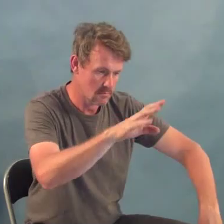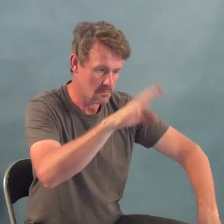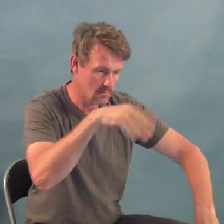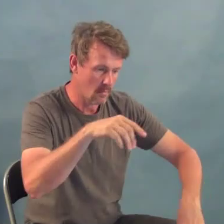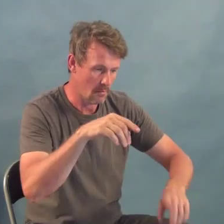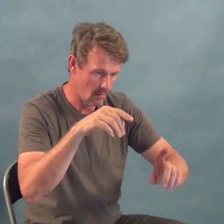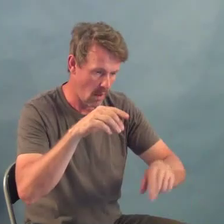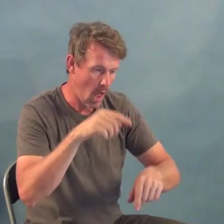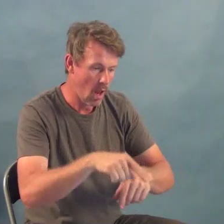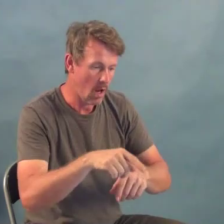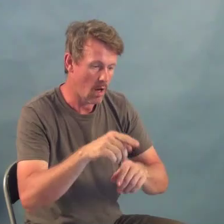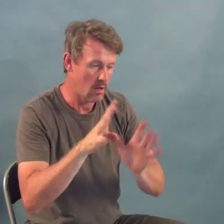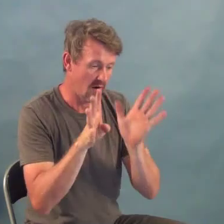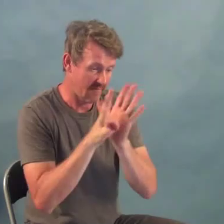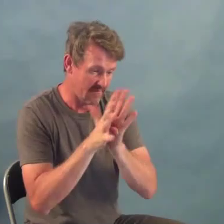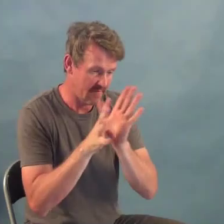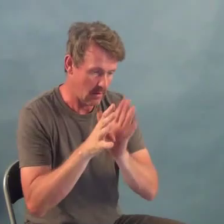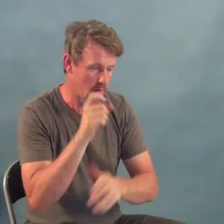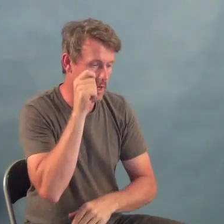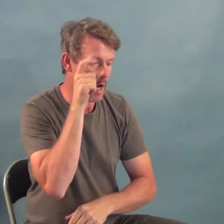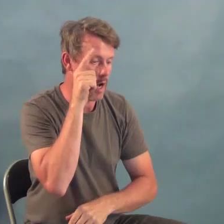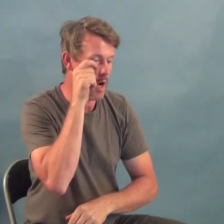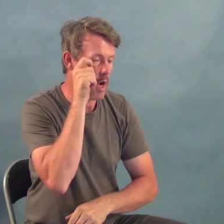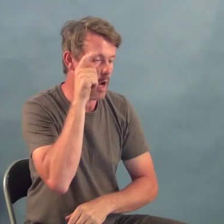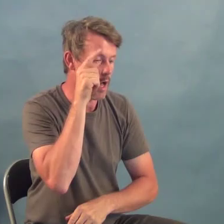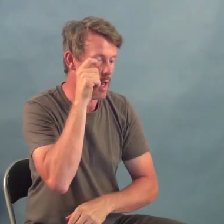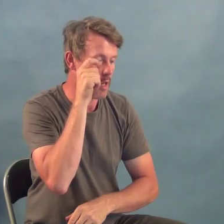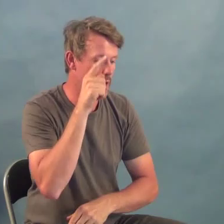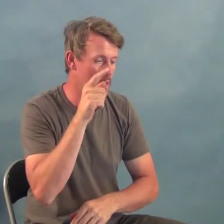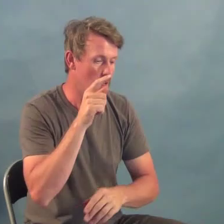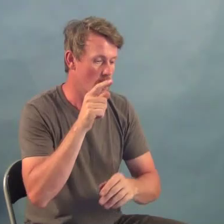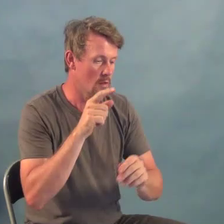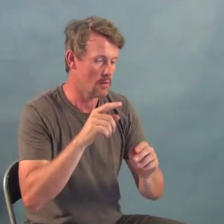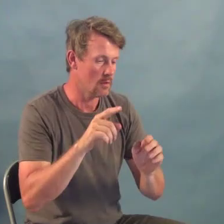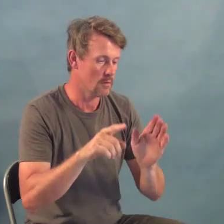A dziewiętnastego rano, tak do...?